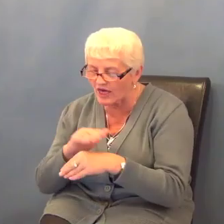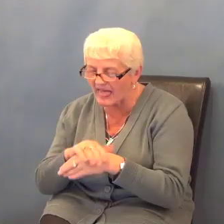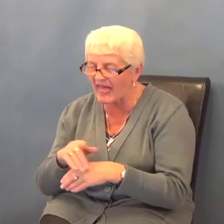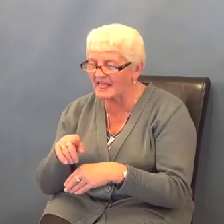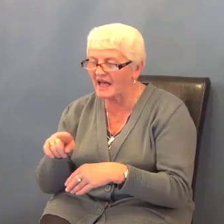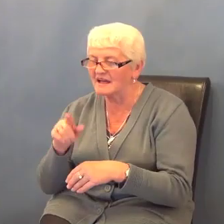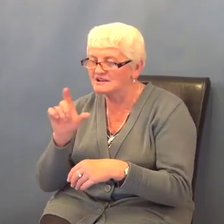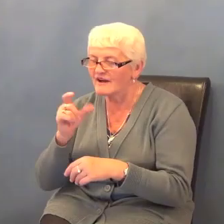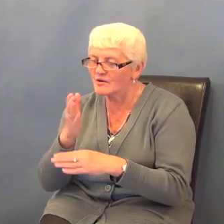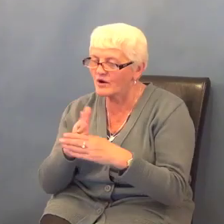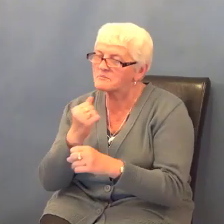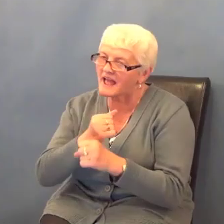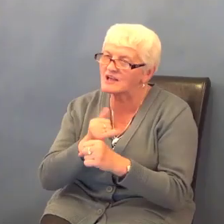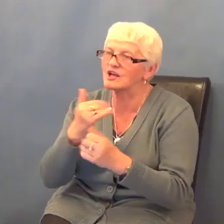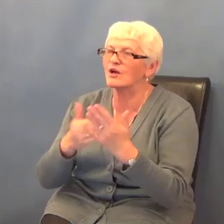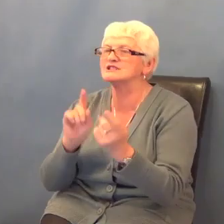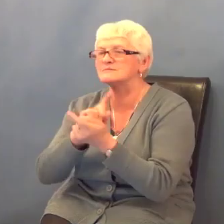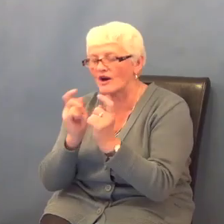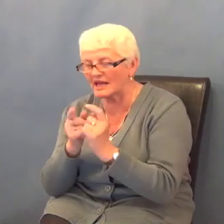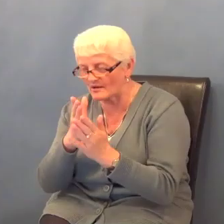W czwartek to w pracy i potem na spotkanie.